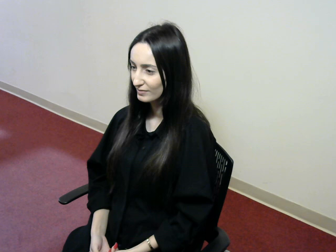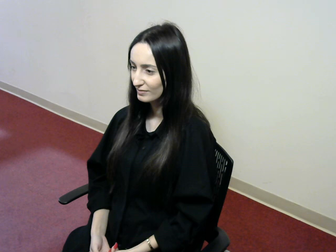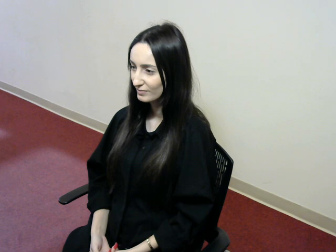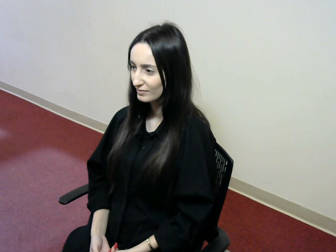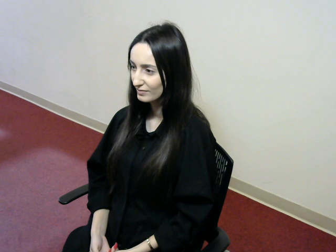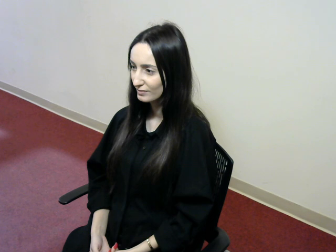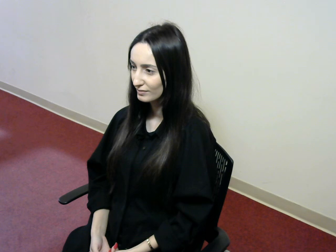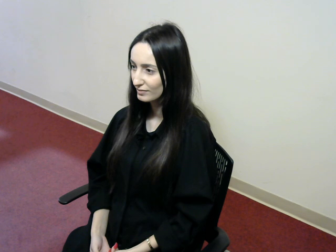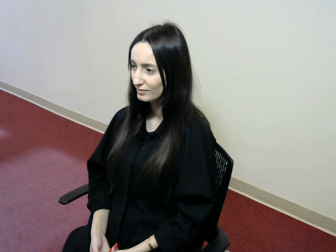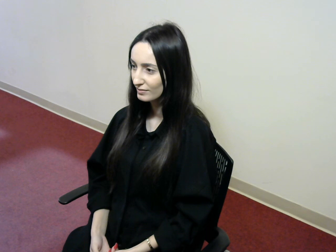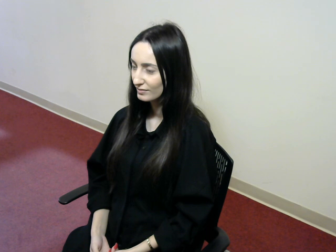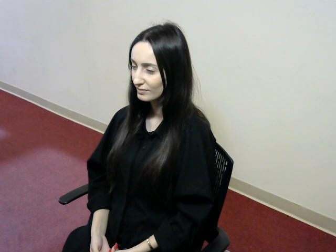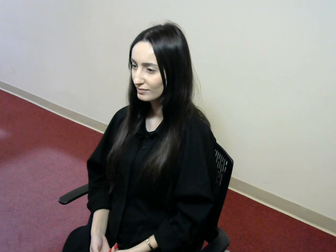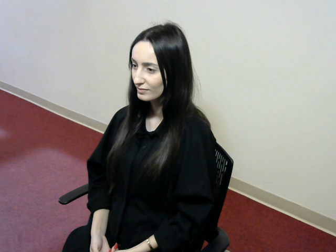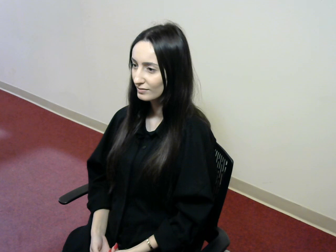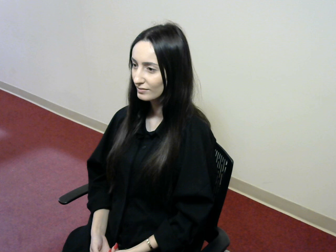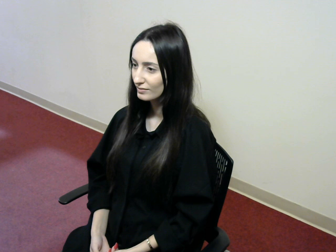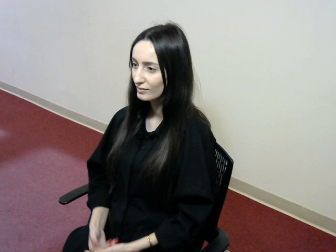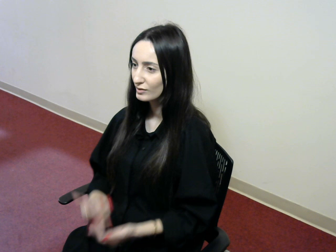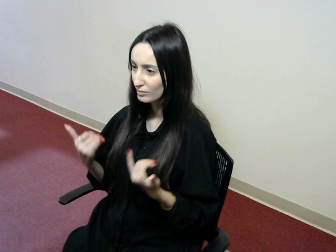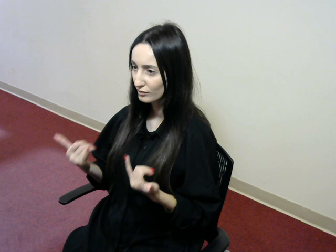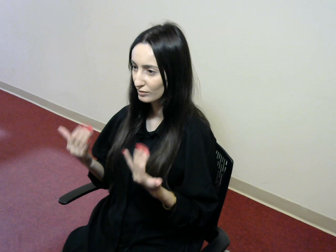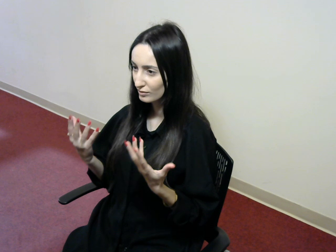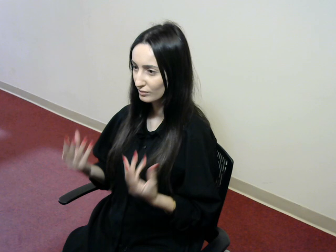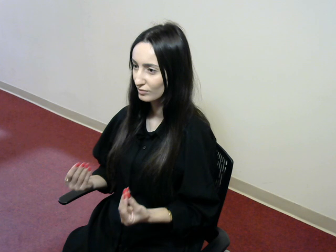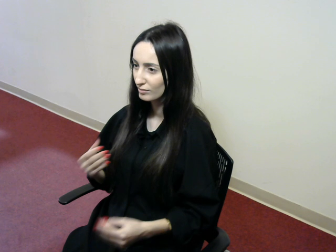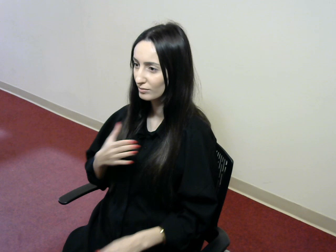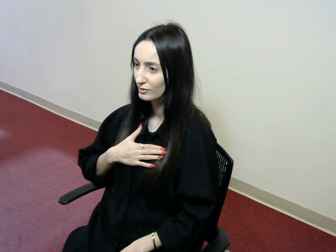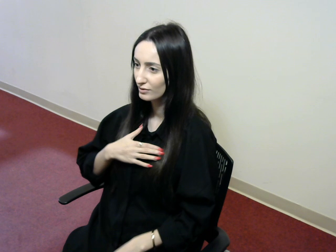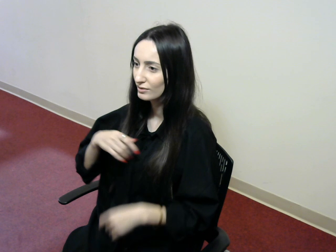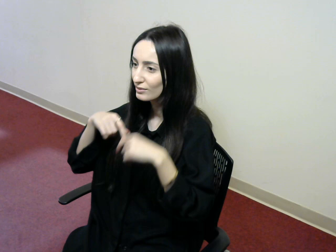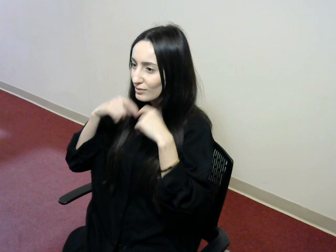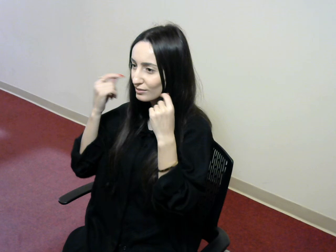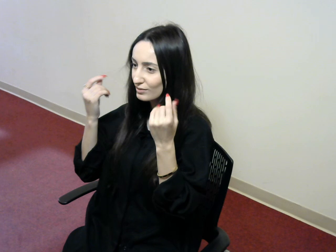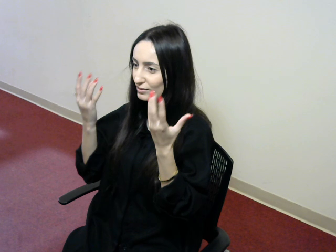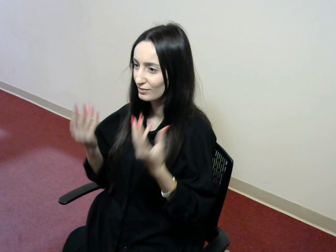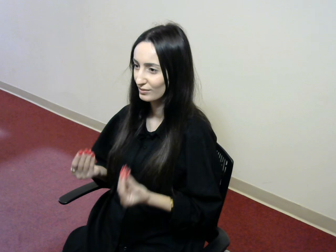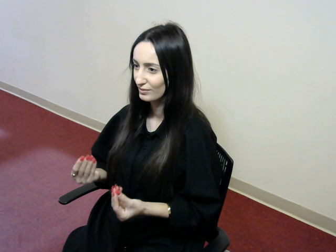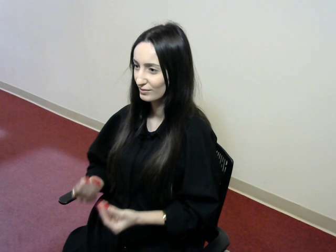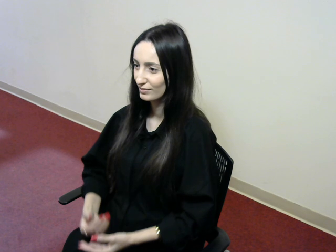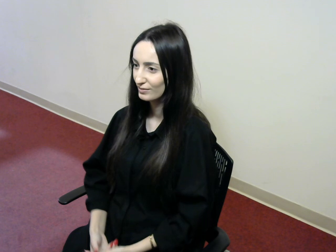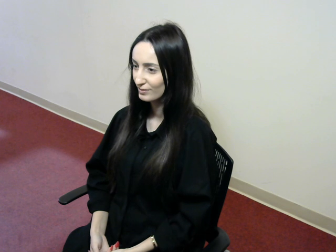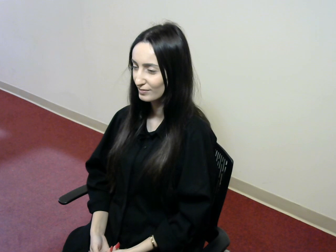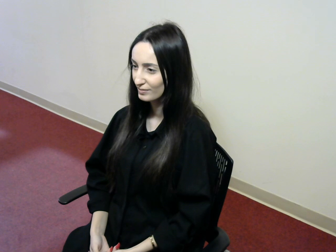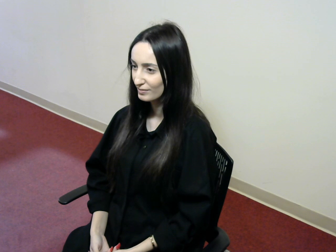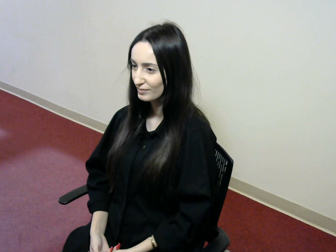Bu gün mənim ad günümdür